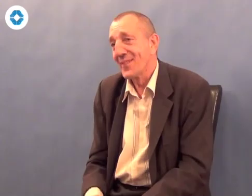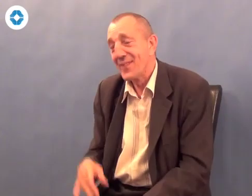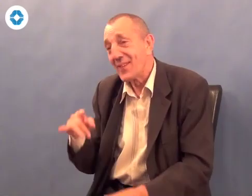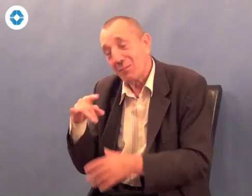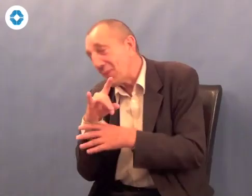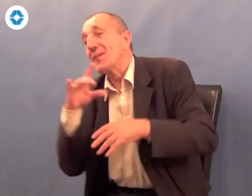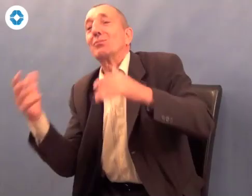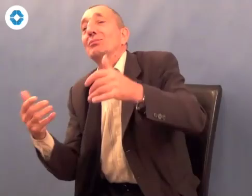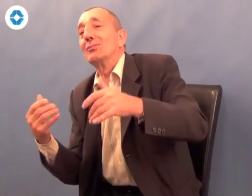Przewraca się na rogi.